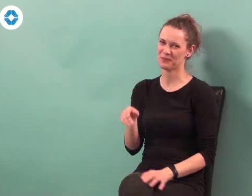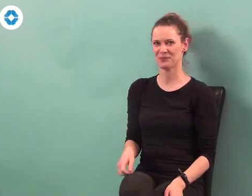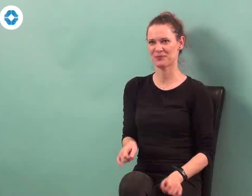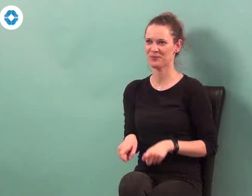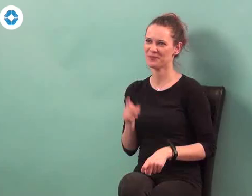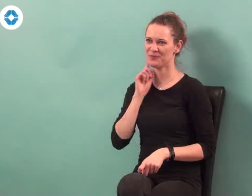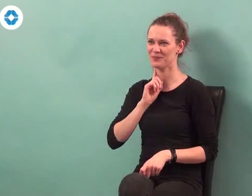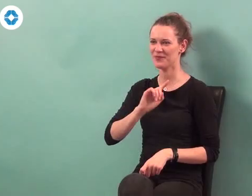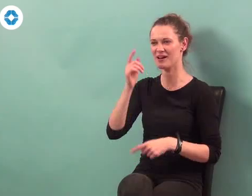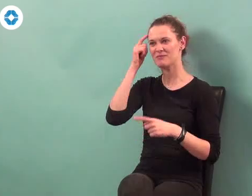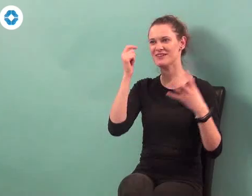Jest zmieszany, myślał, że policjant przyłapał go, ale nie.